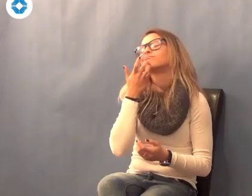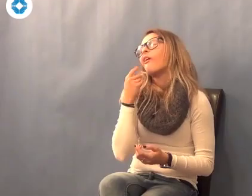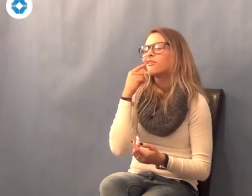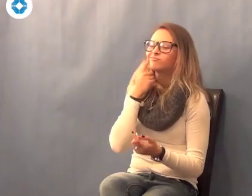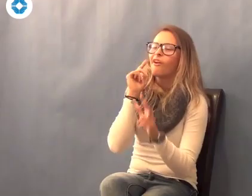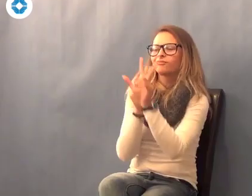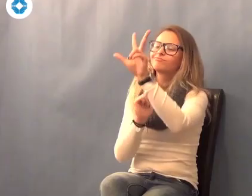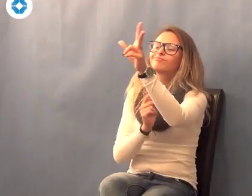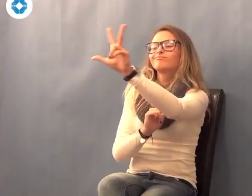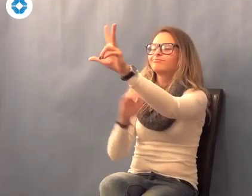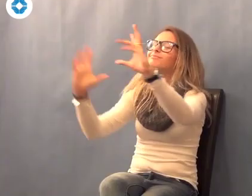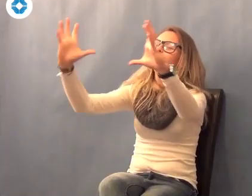Szli sobie dalej, śmiali się, jedli.